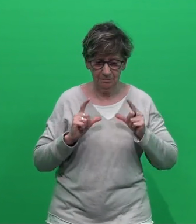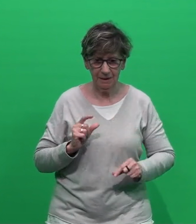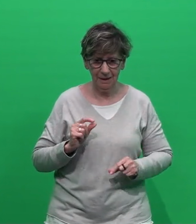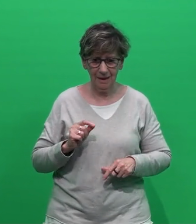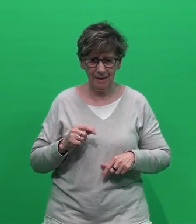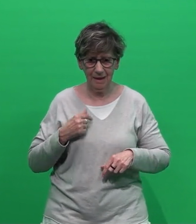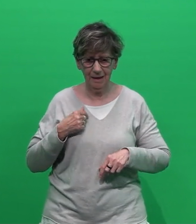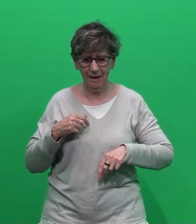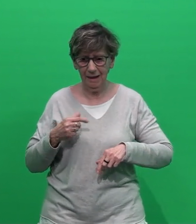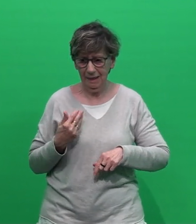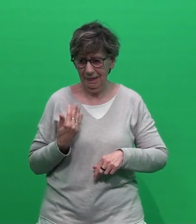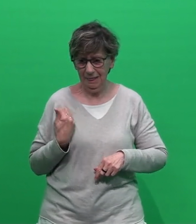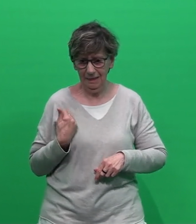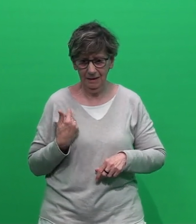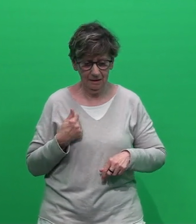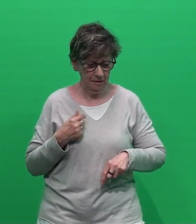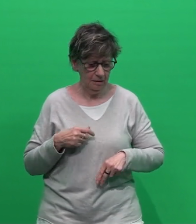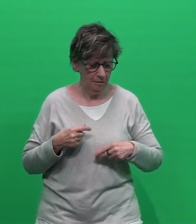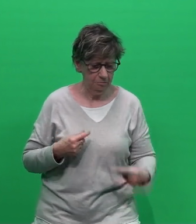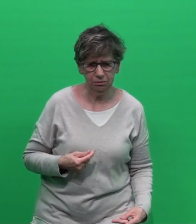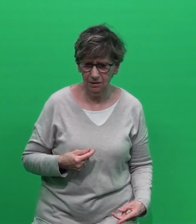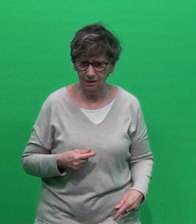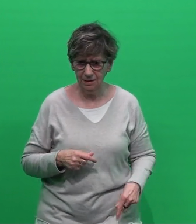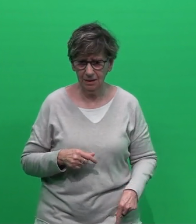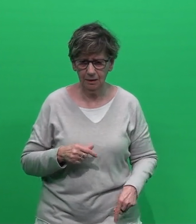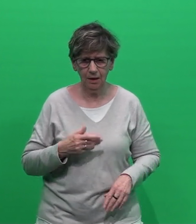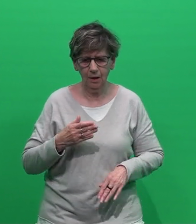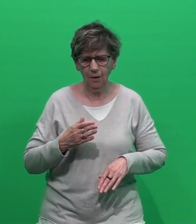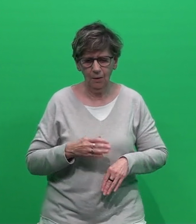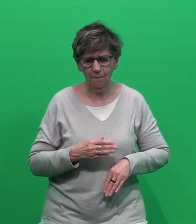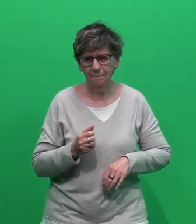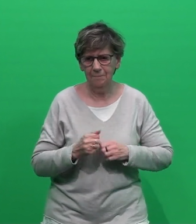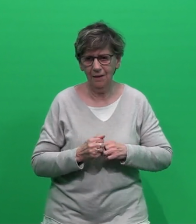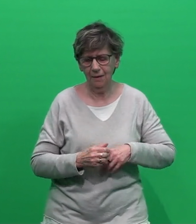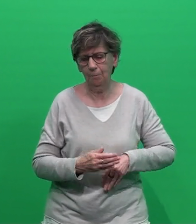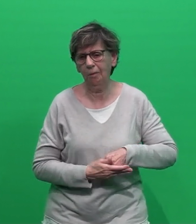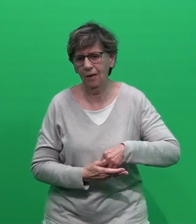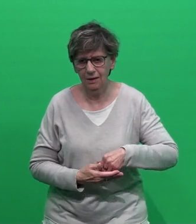Al peu, fa poc vaig caure, vaig ensopegar amb una pedra.